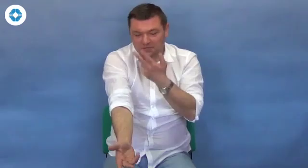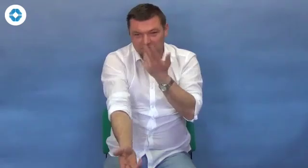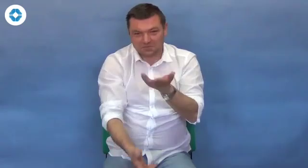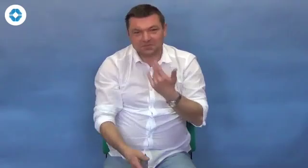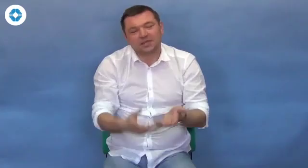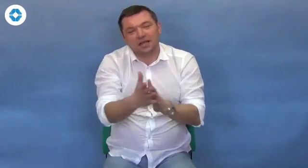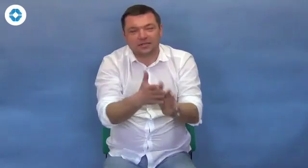Migaj do mnie, może się zorientuję.